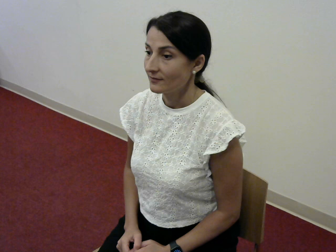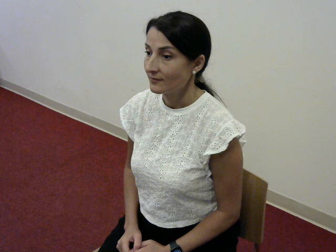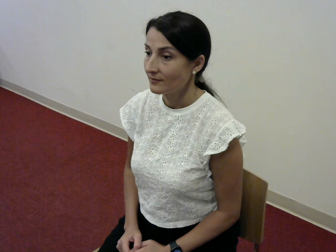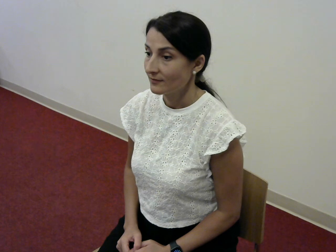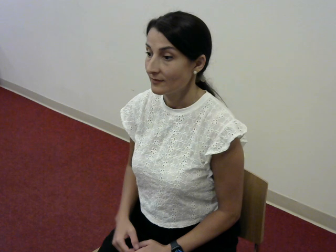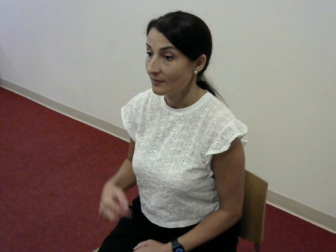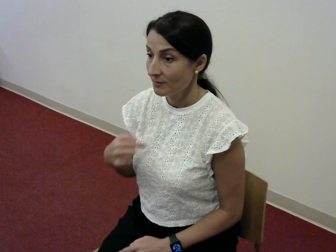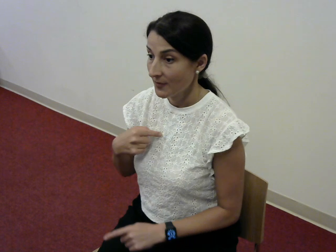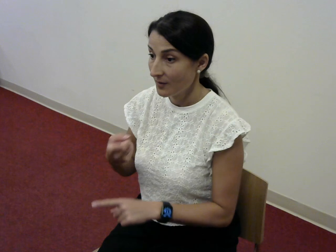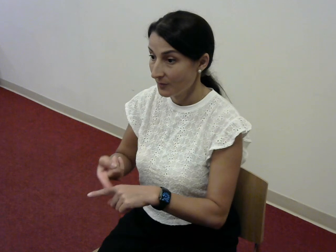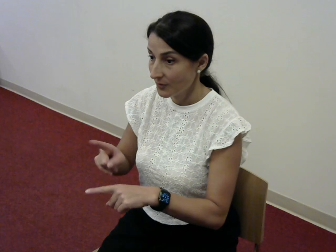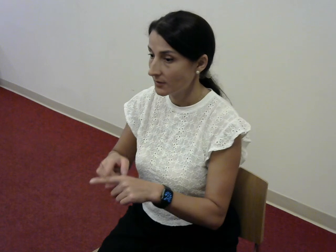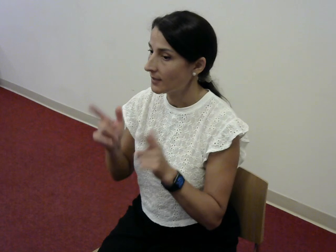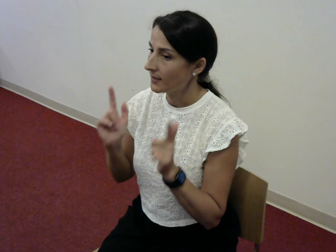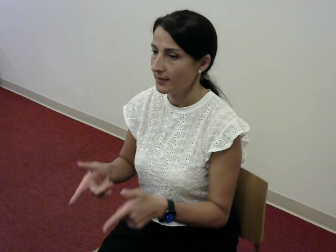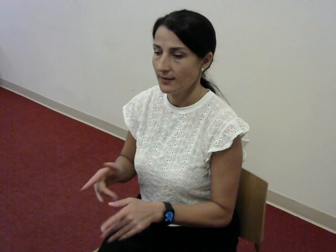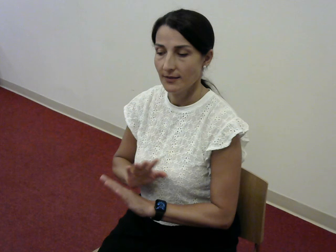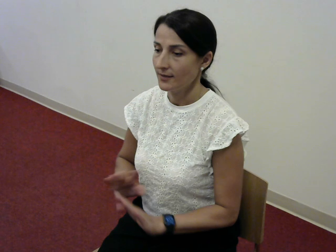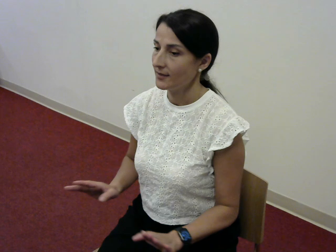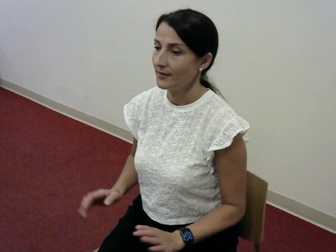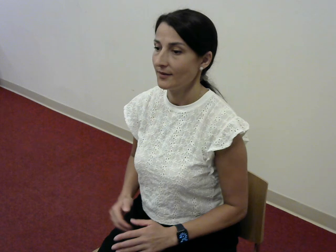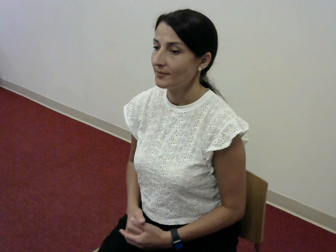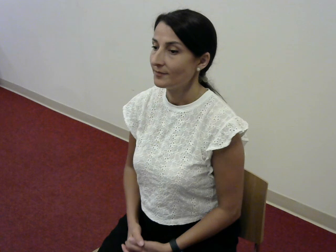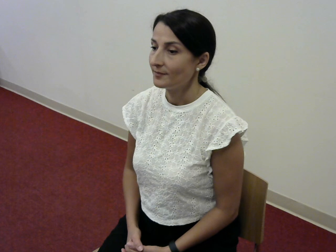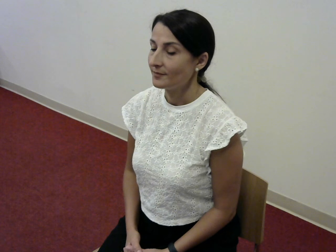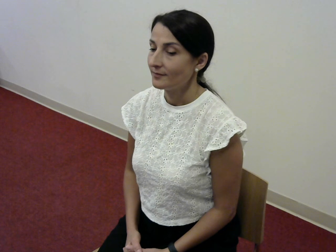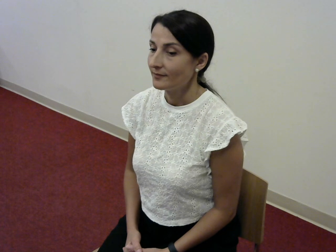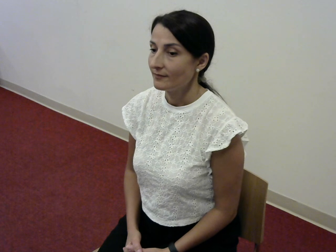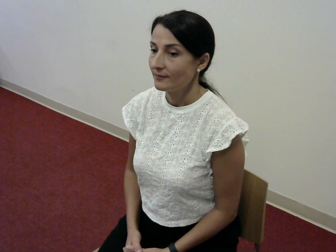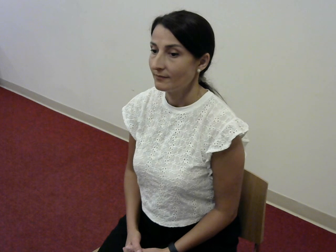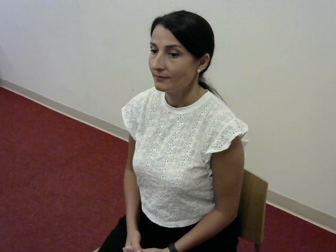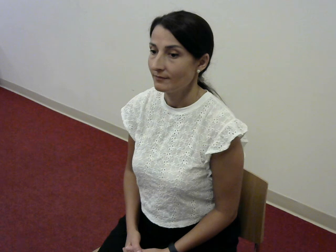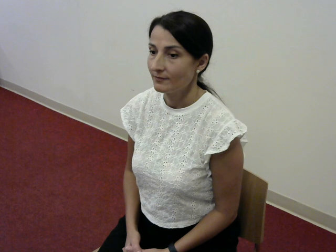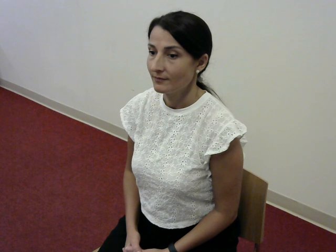Mən bununla razı deyiləm